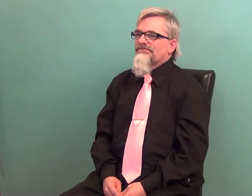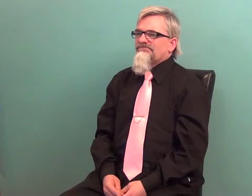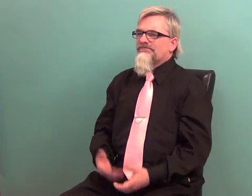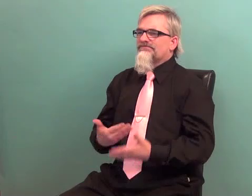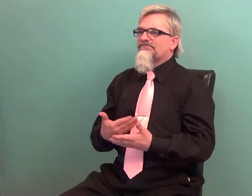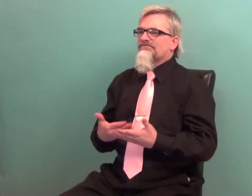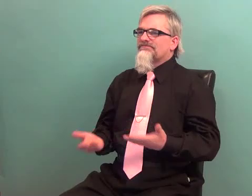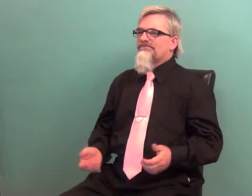Dlaczego?